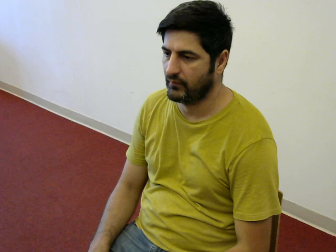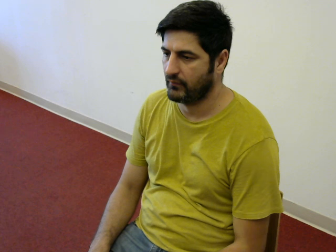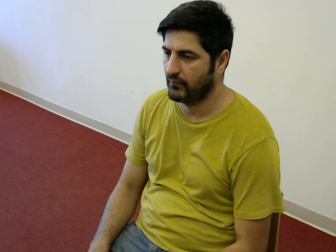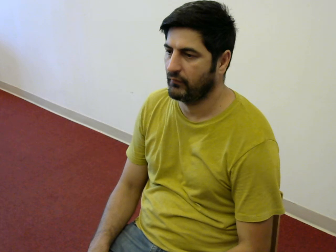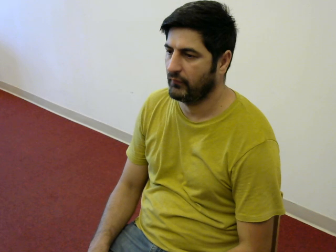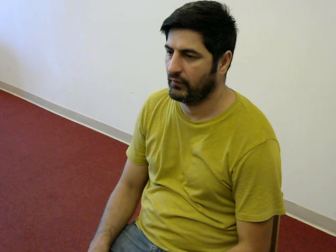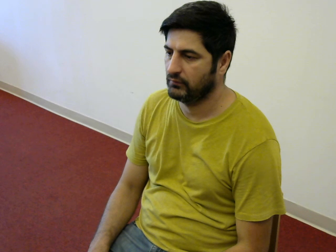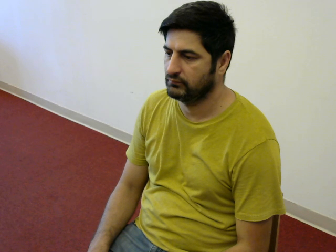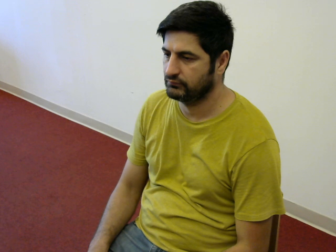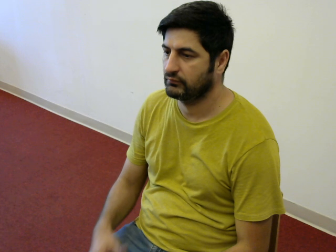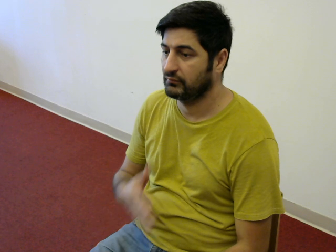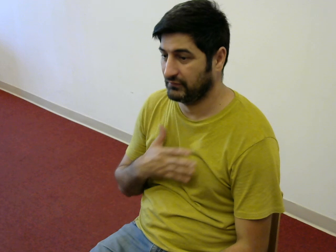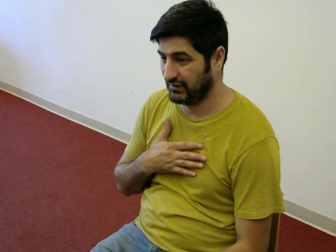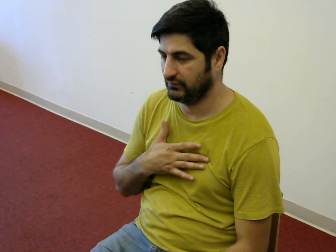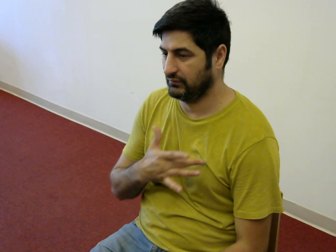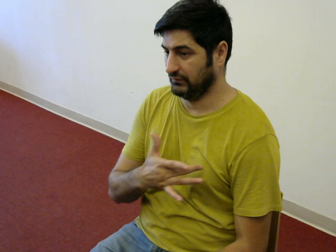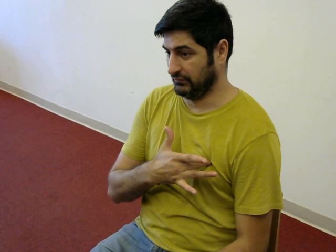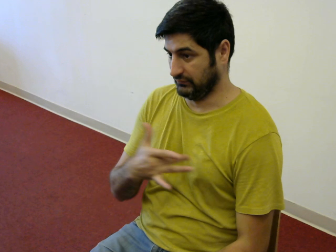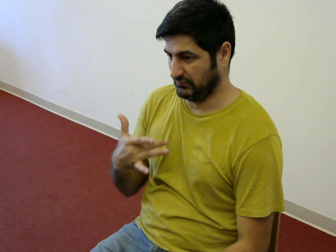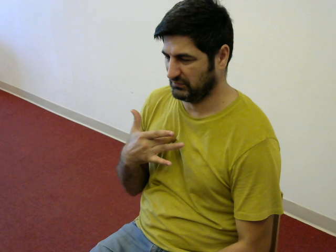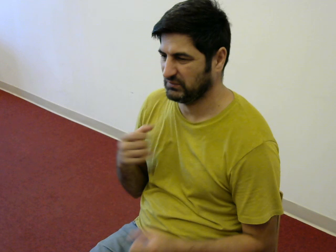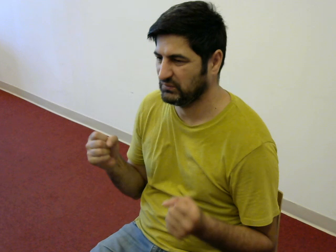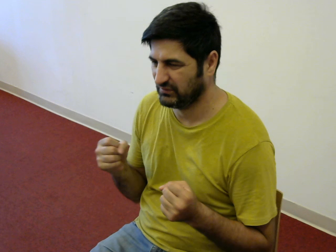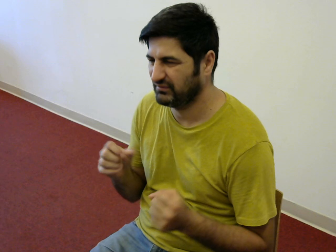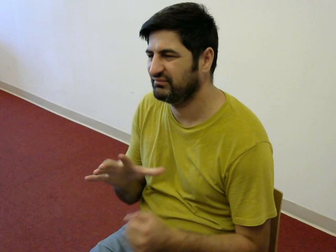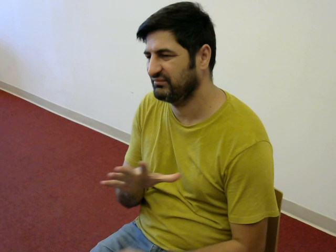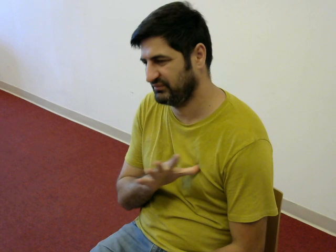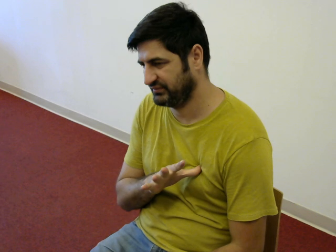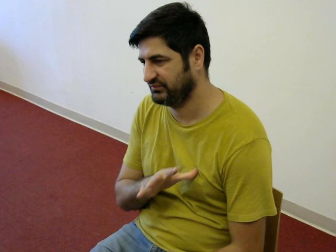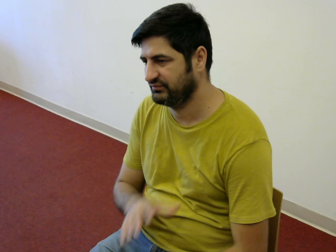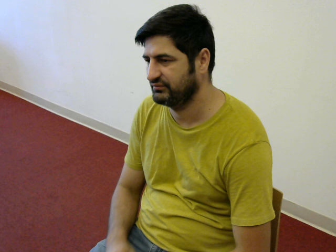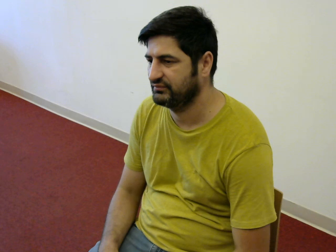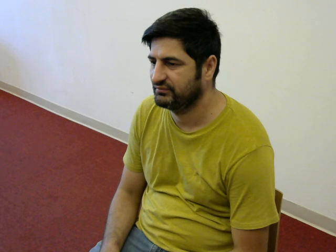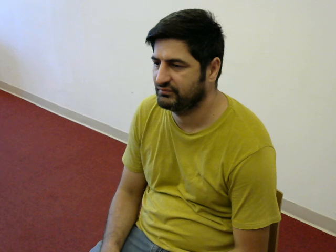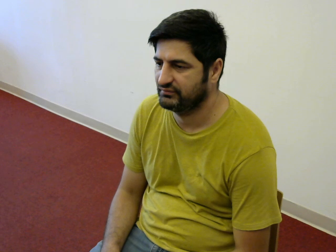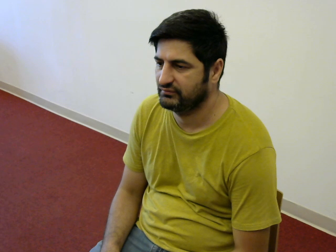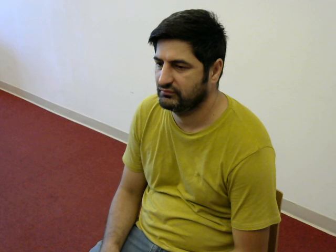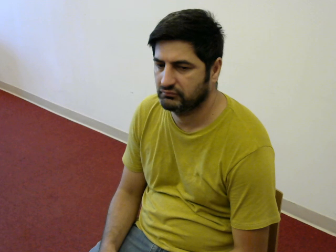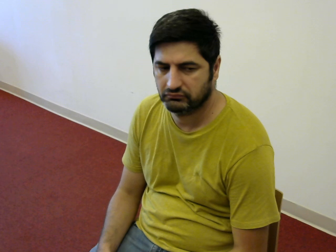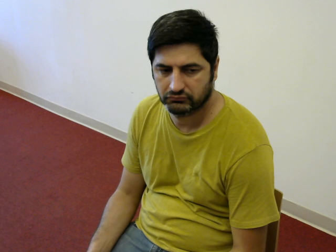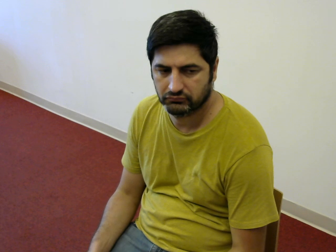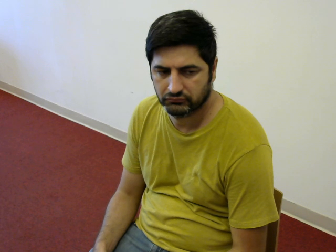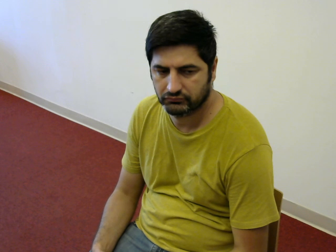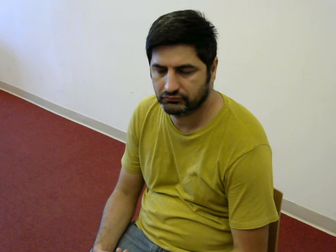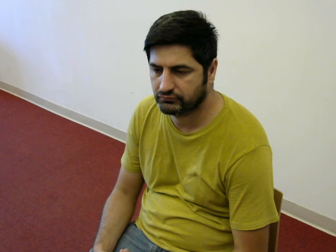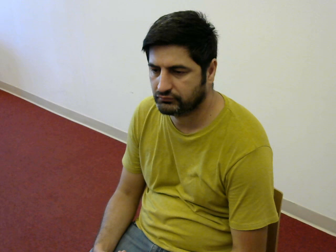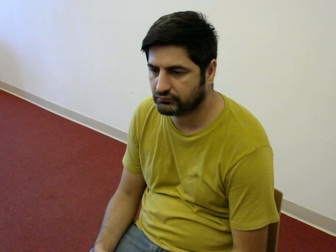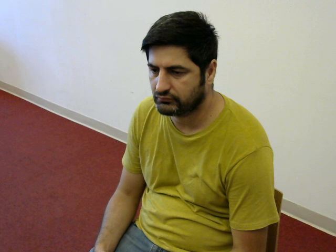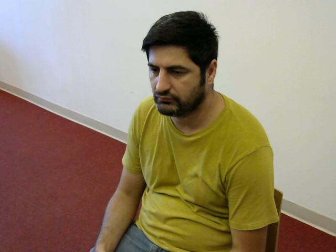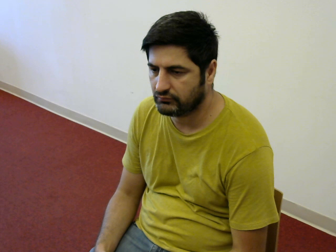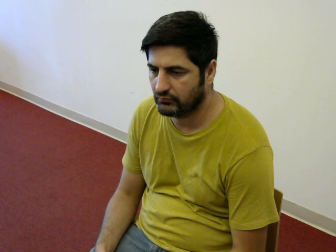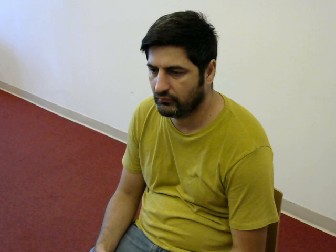Mən sətəlcəm olmuşam